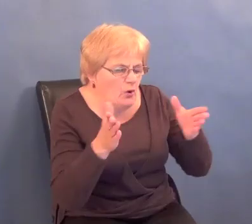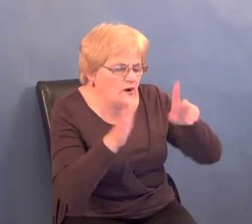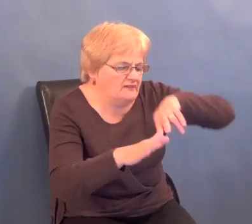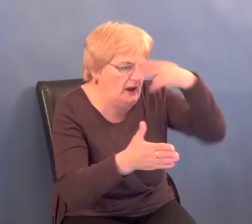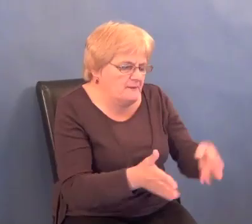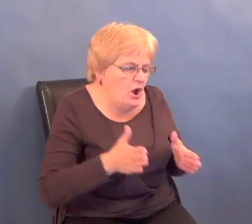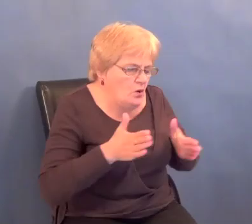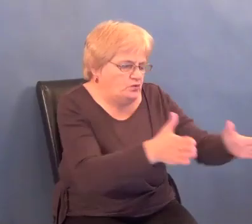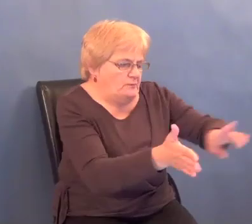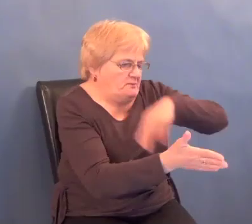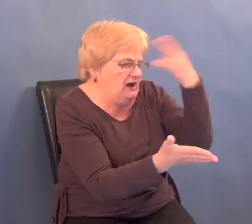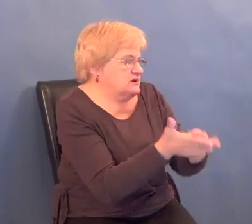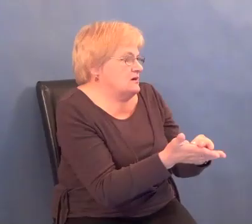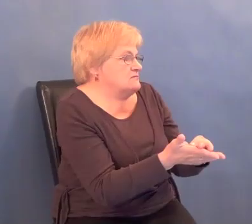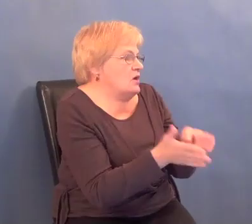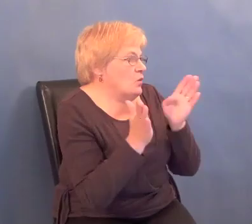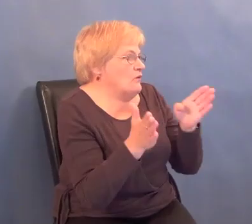Przewrócić się na ulicy.